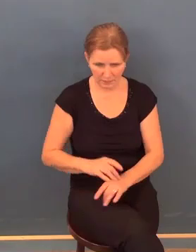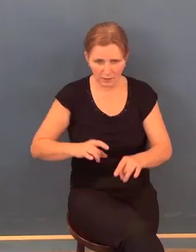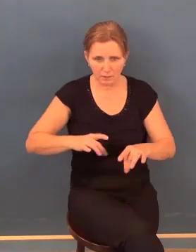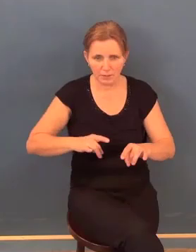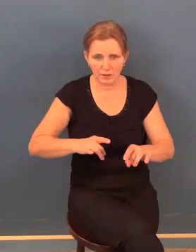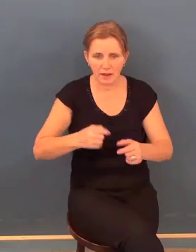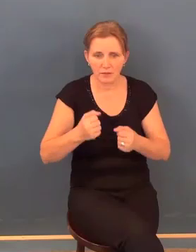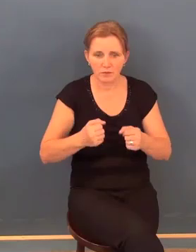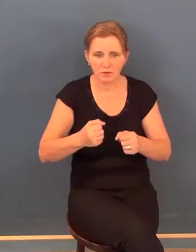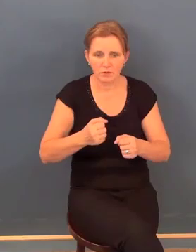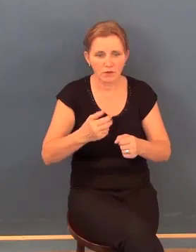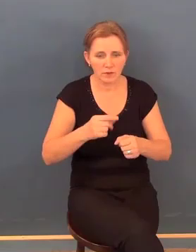Biegać przed autem.